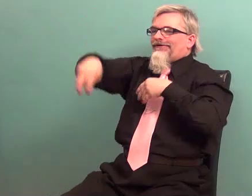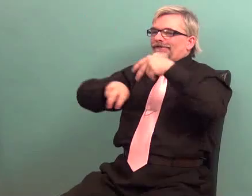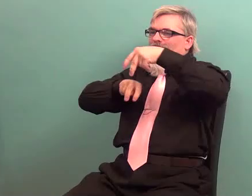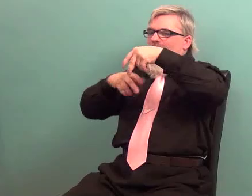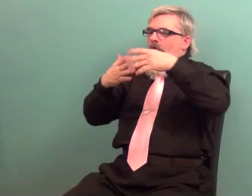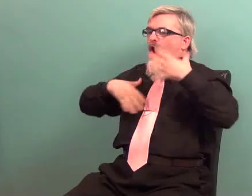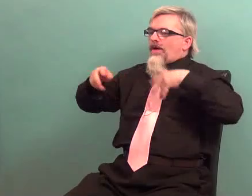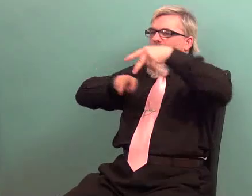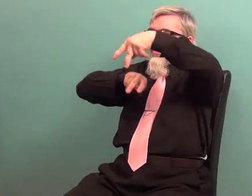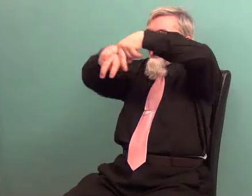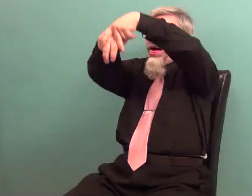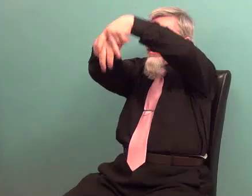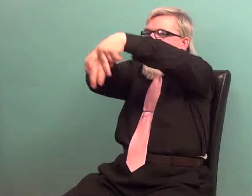Wskakuje w jedno z ubrań.